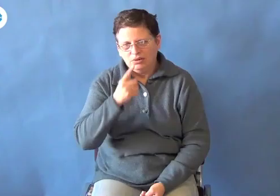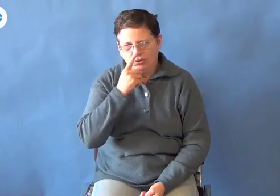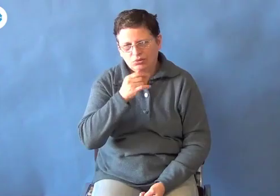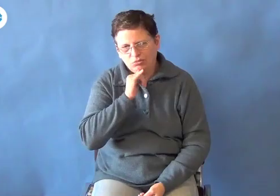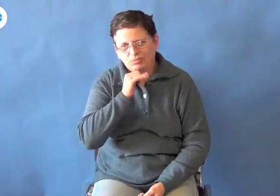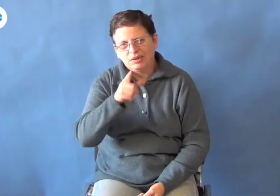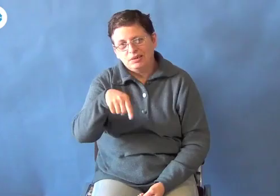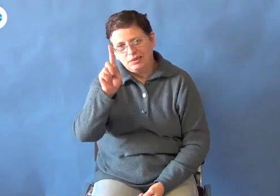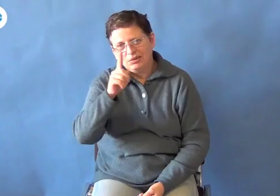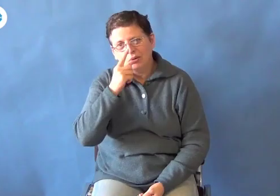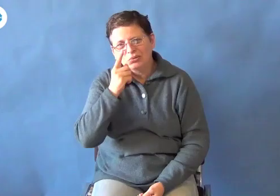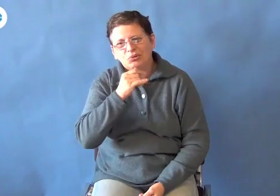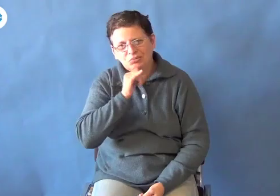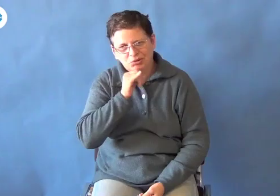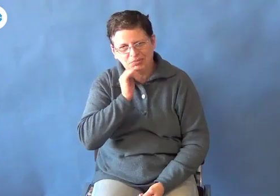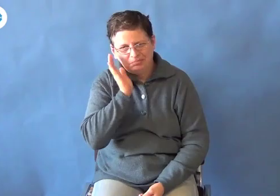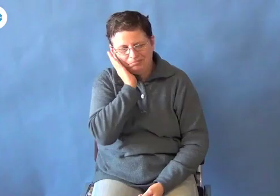Rosja spróbuje.